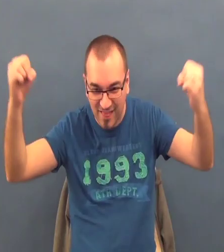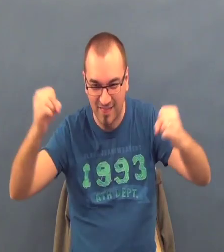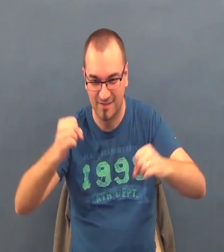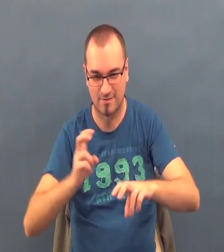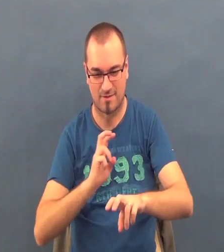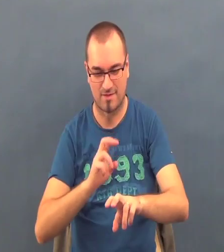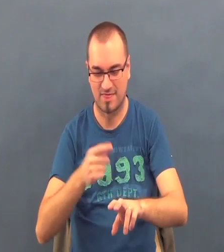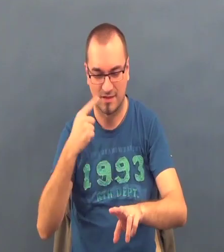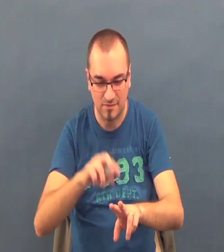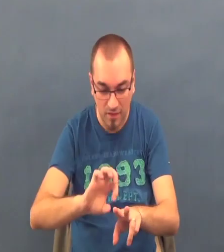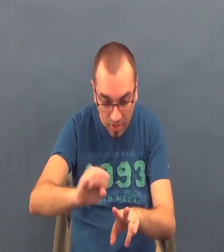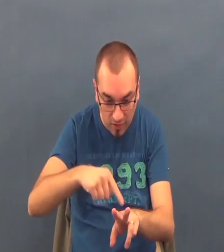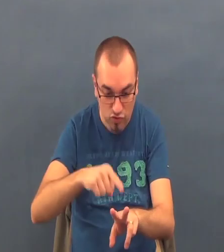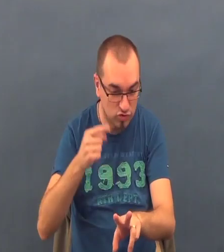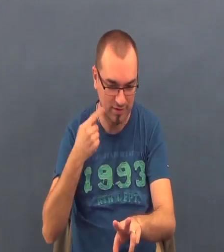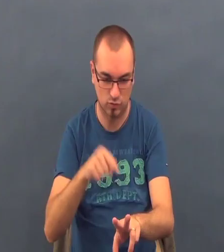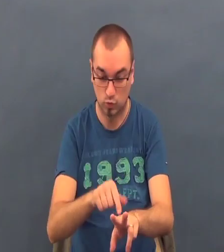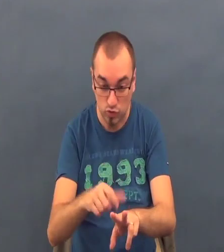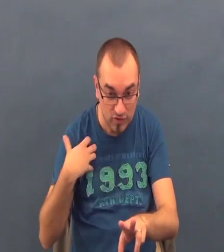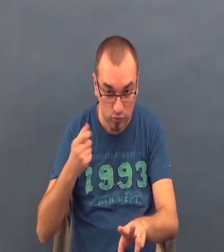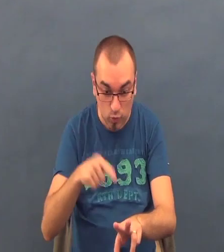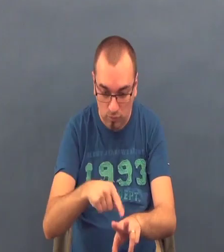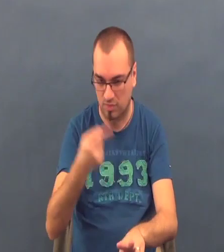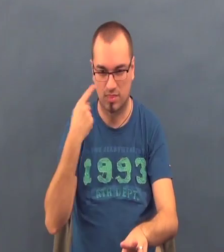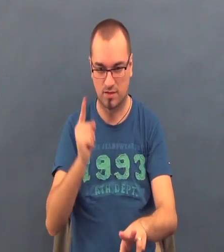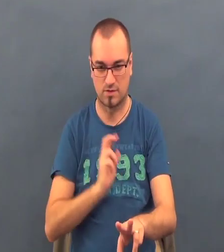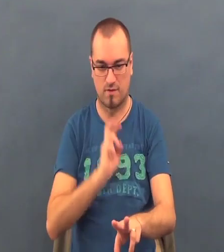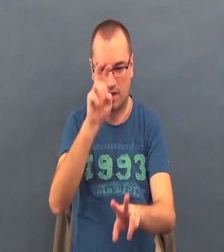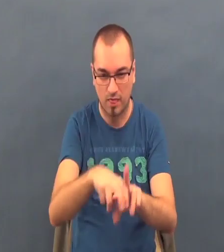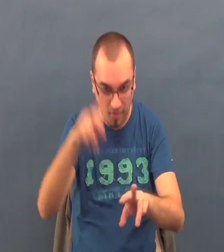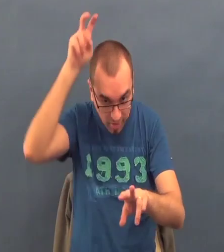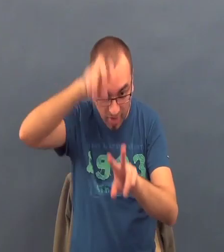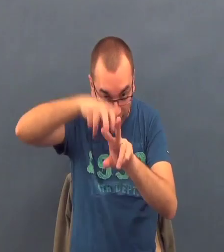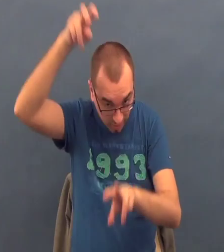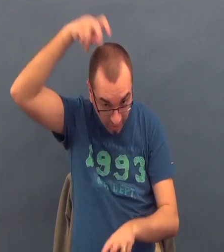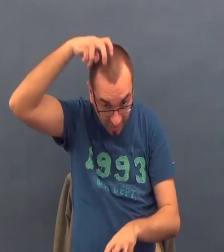Nie zauważyli, że to były rogi; chłopak usiadł na nich, na głowie.